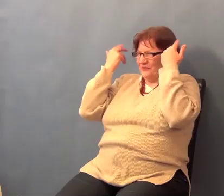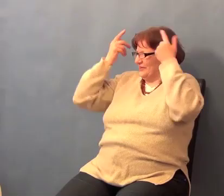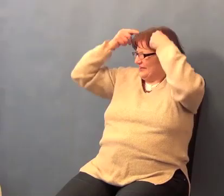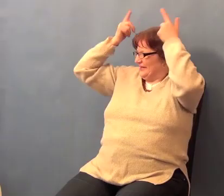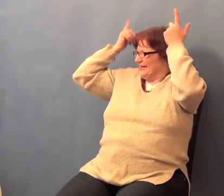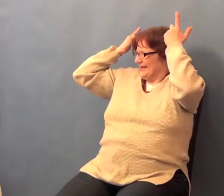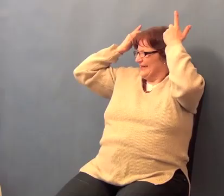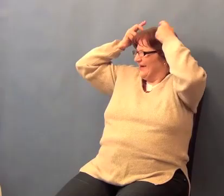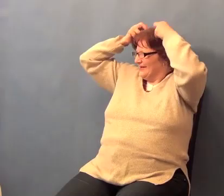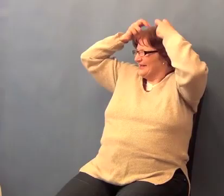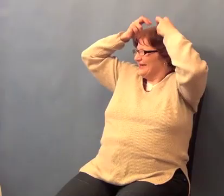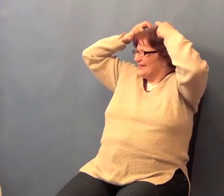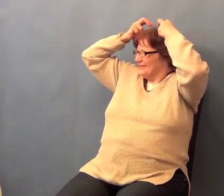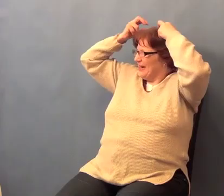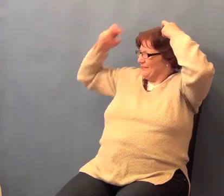Myszka Miki?